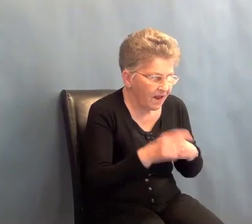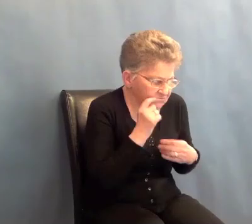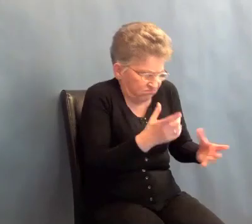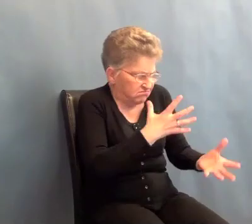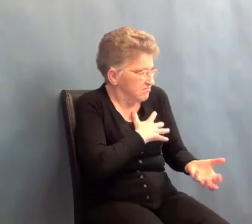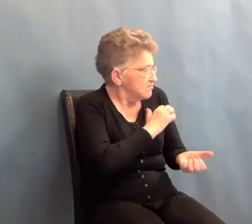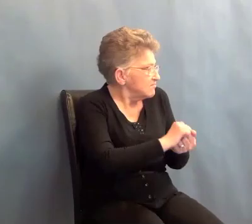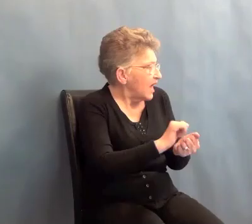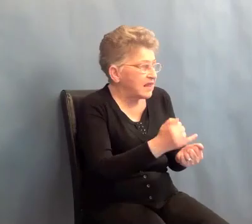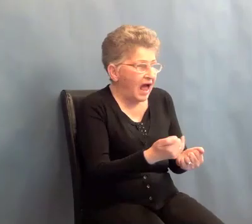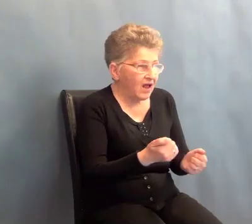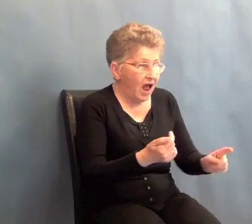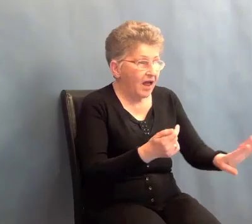Kot się przestraszył, ale jak to?